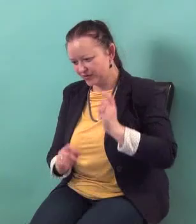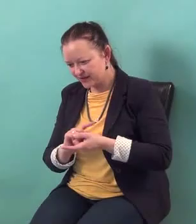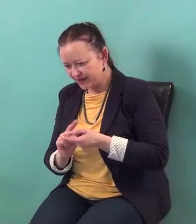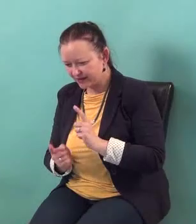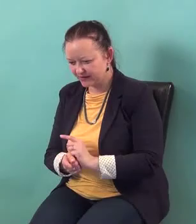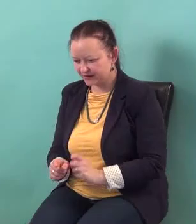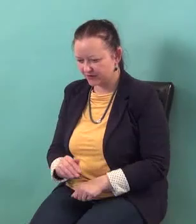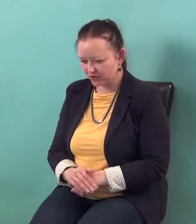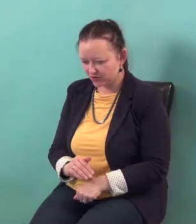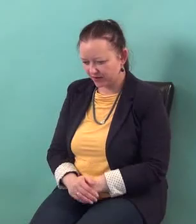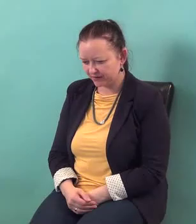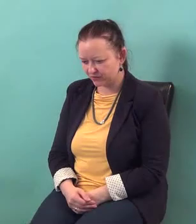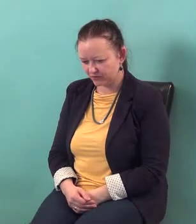Spotkanie z kolegą.